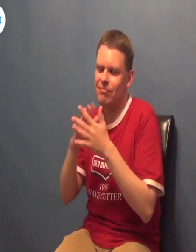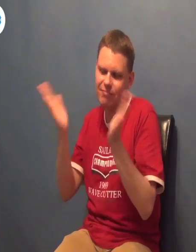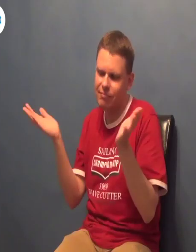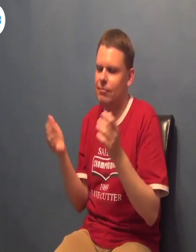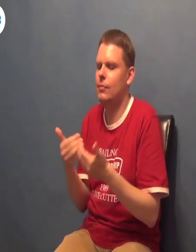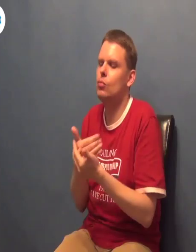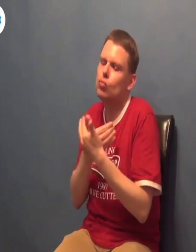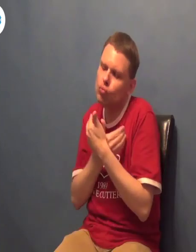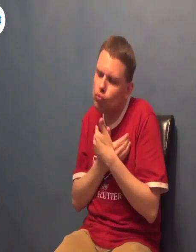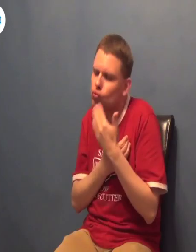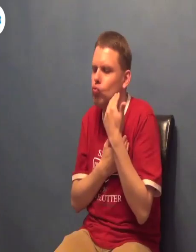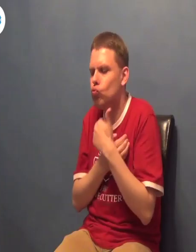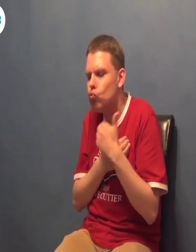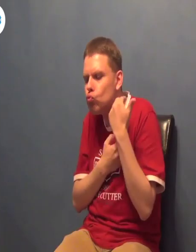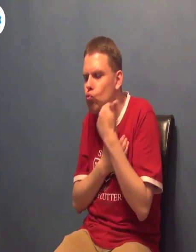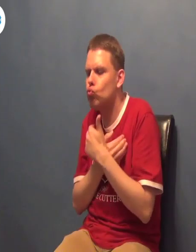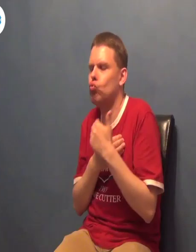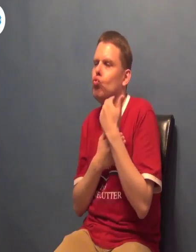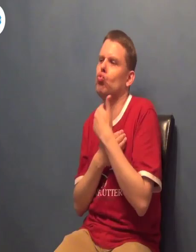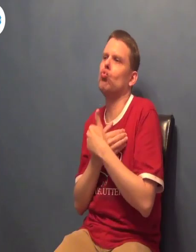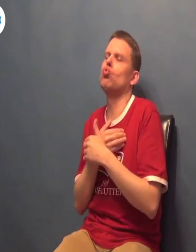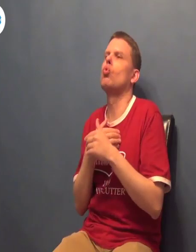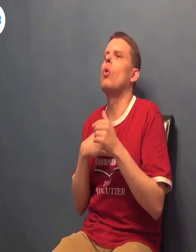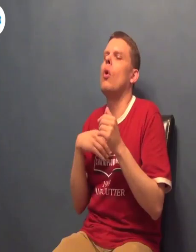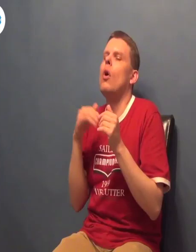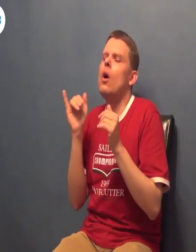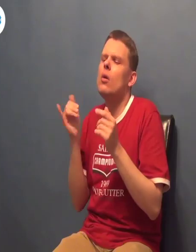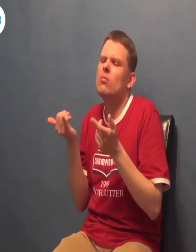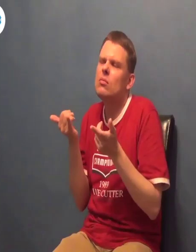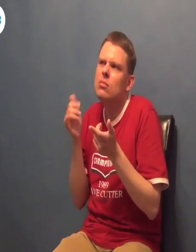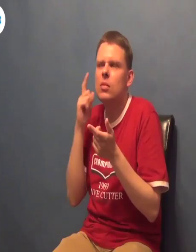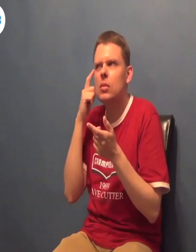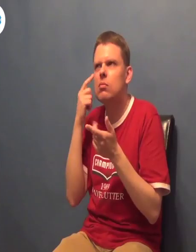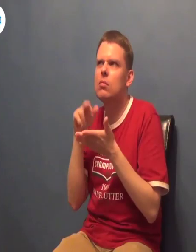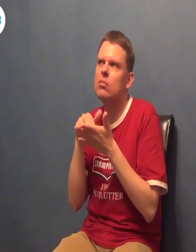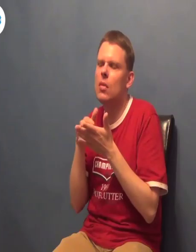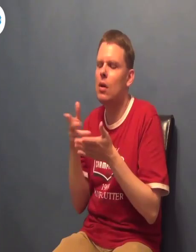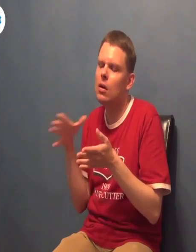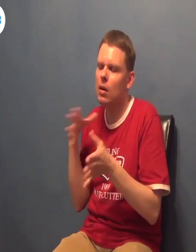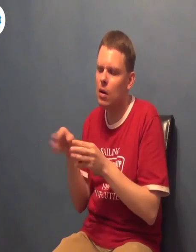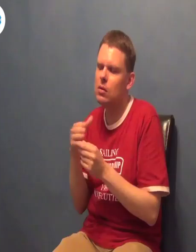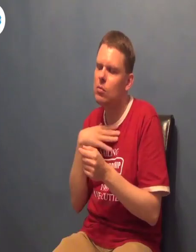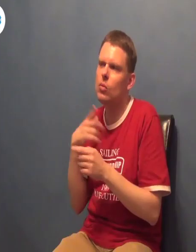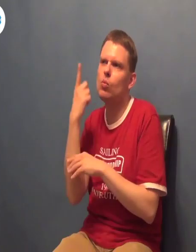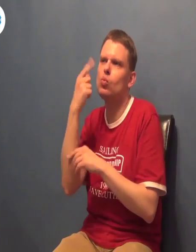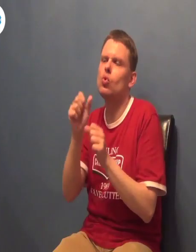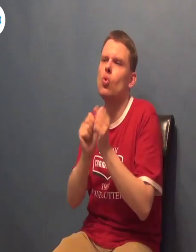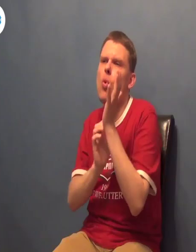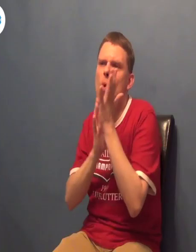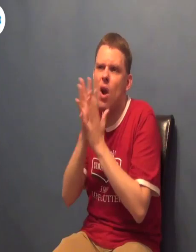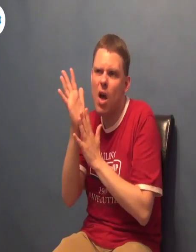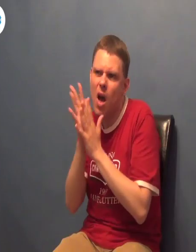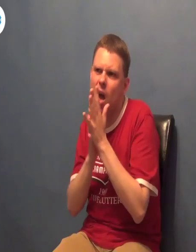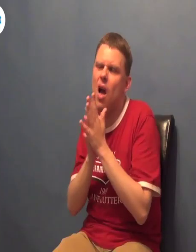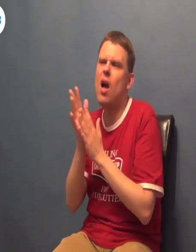Chłopiec przytula psa, głaszcze go i postanawia, że razem z psem pójdą do lasu.